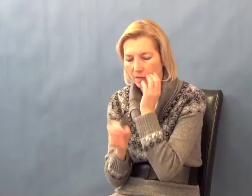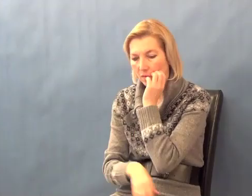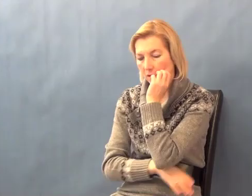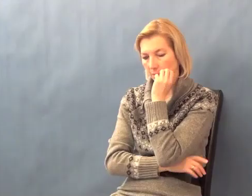Tak.